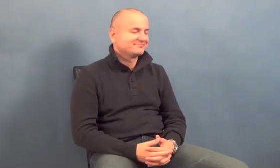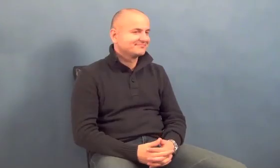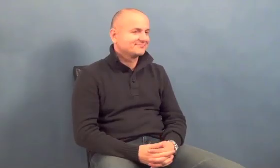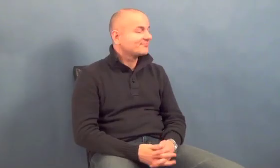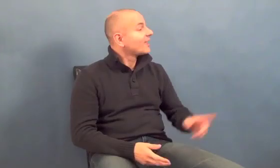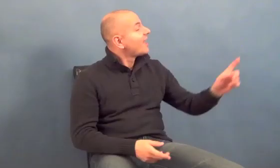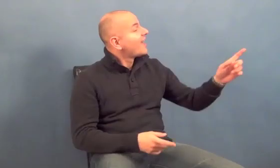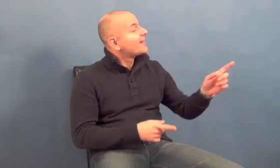Tak.